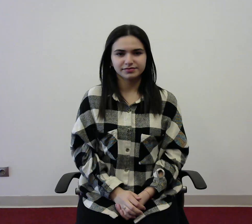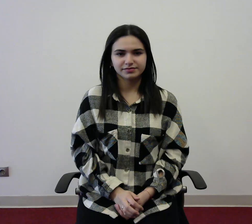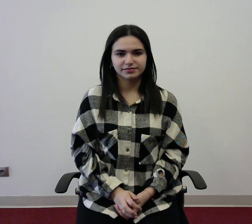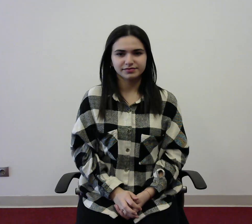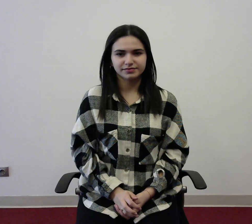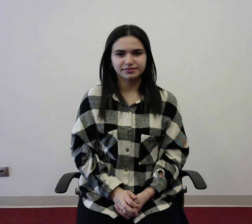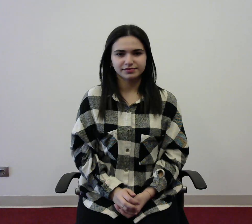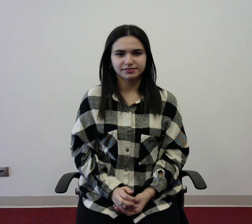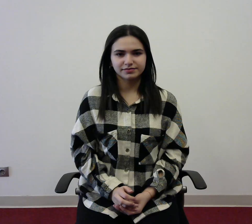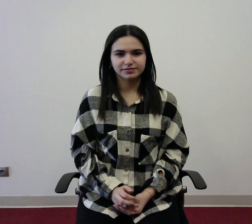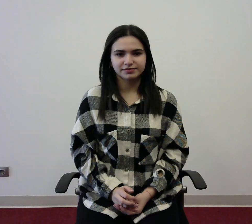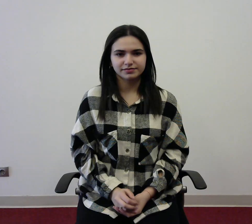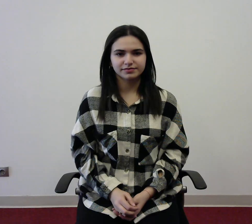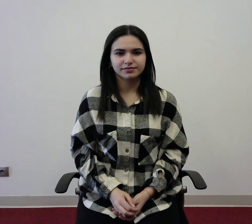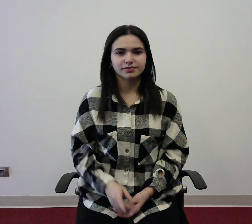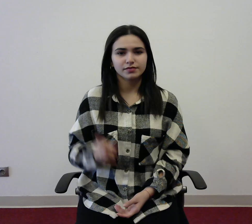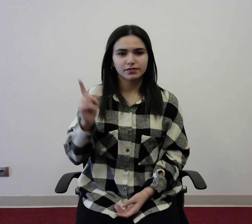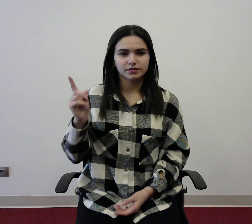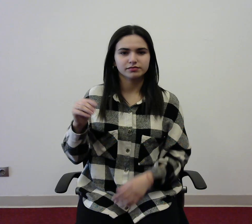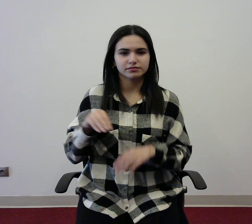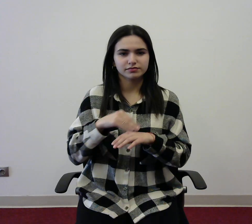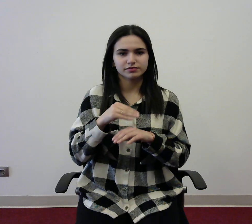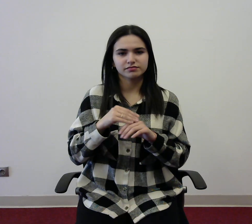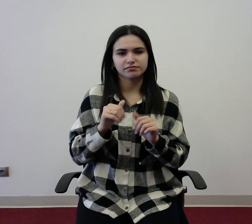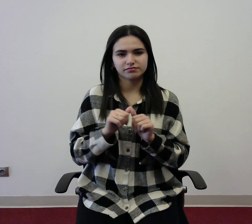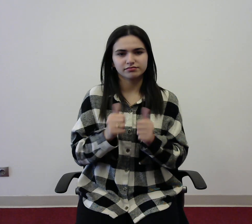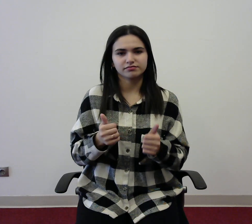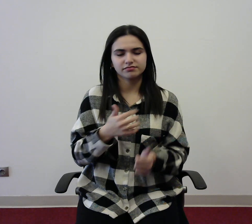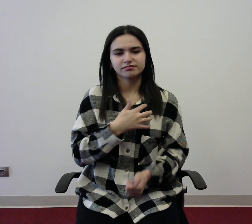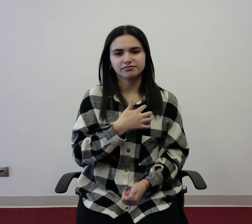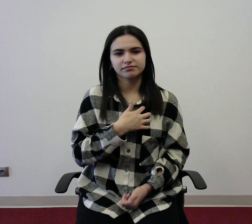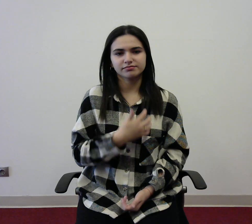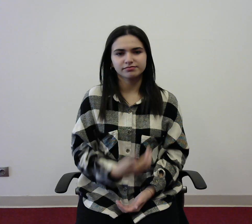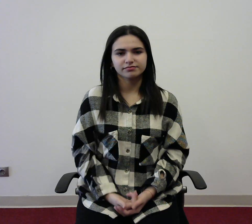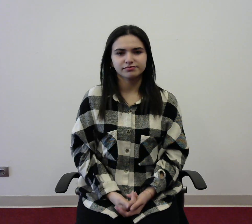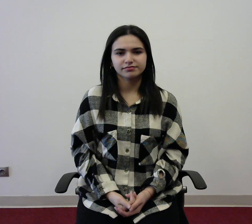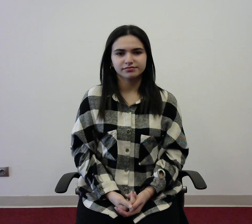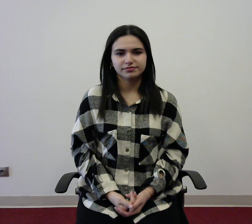O həyat yoldaşından ayrılmaq istəyir